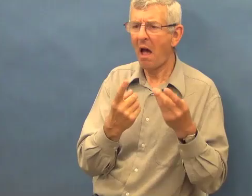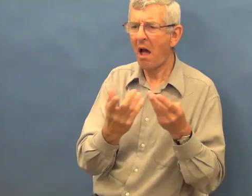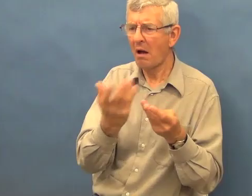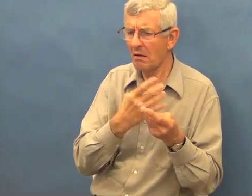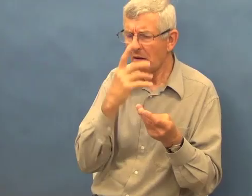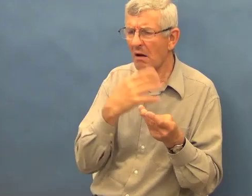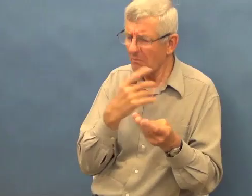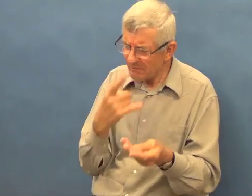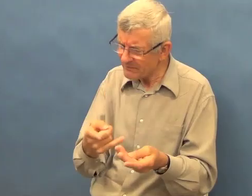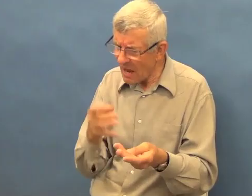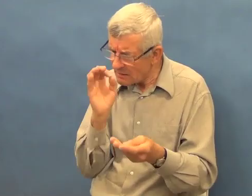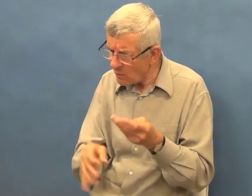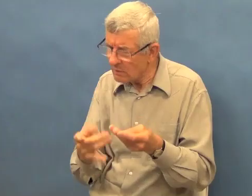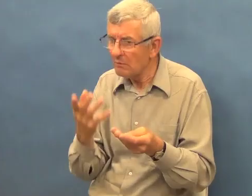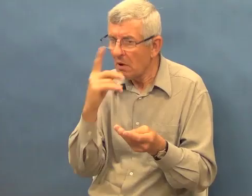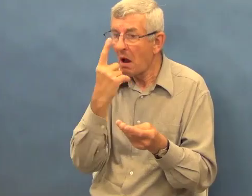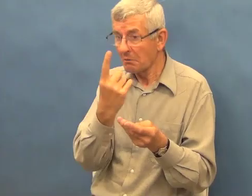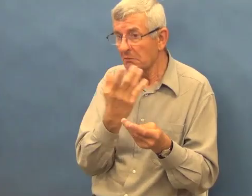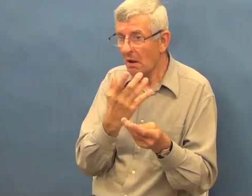Patrzy na nie, przygląda się. Jeden chłopak dostał wszystkie gruszki.